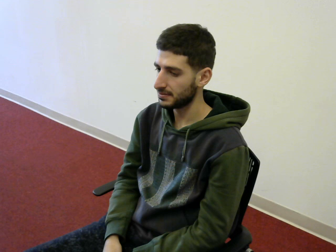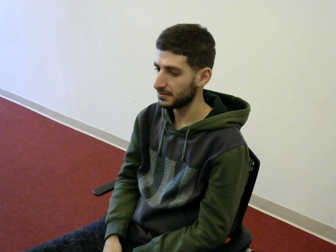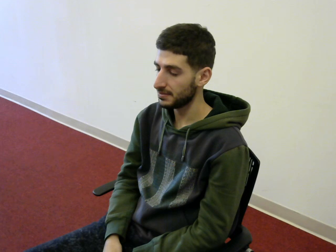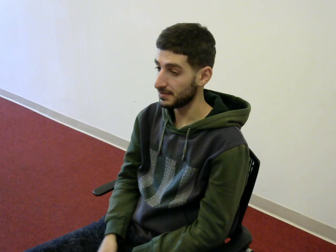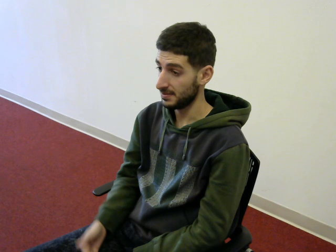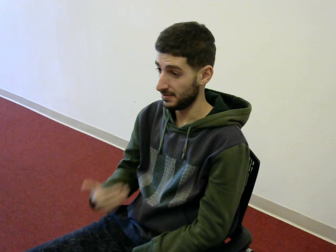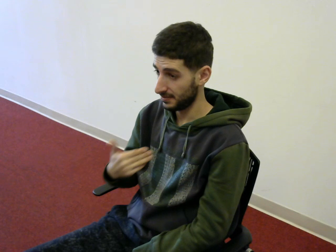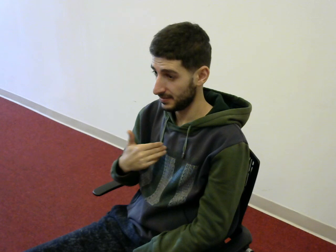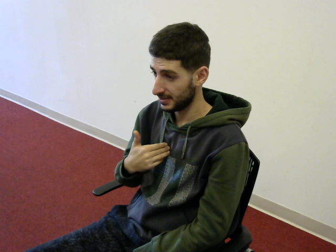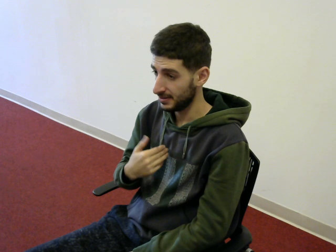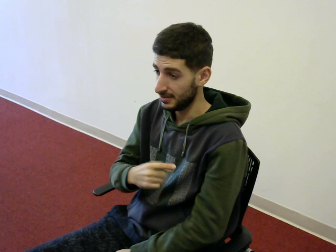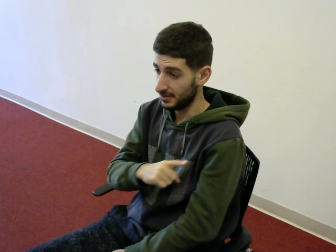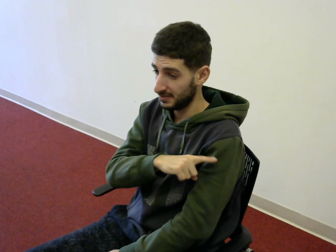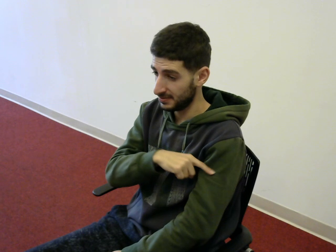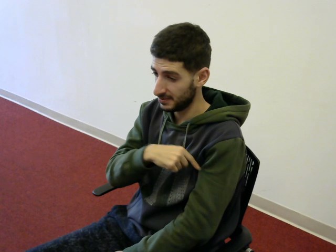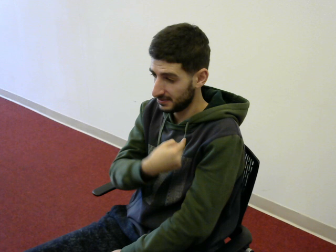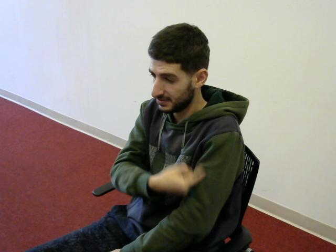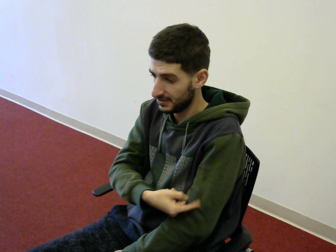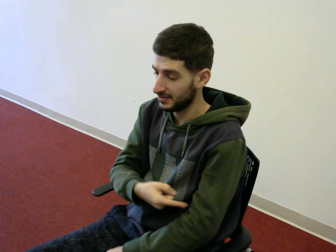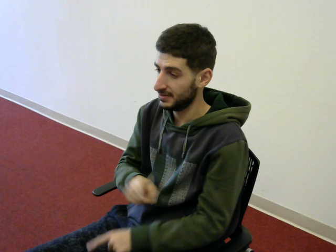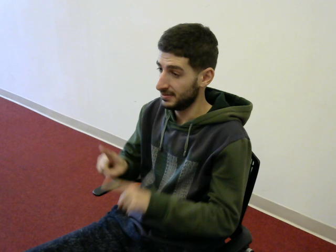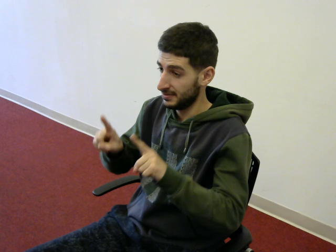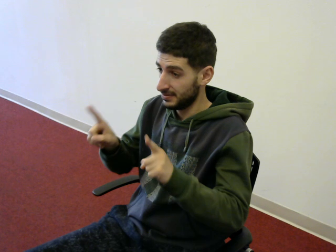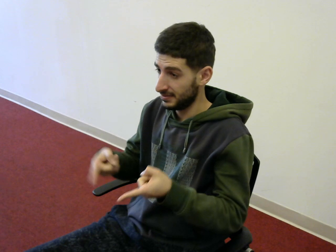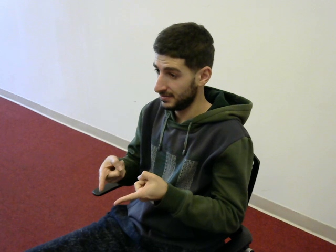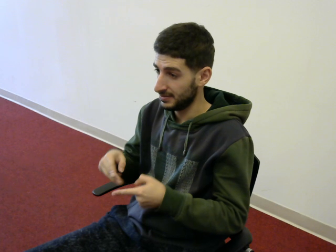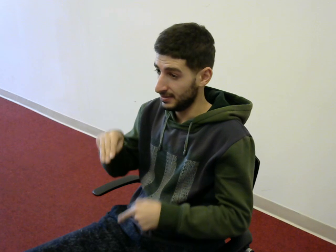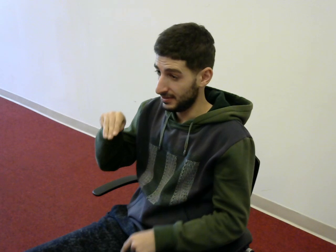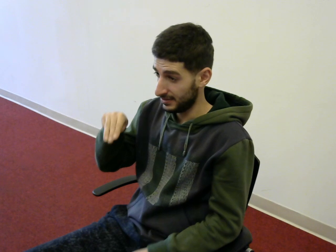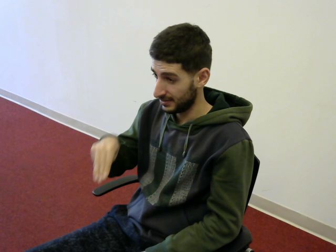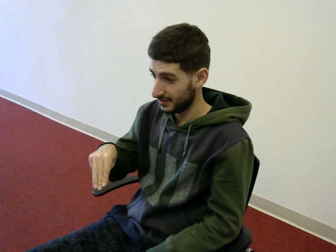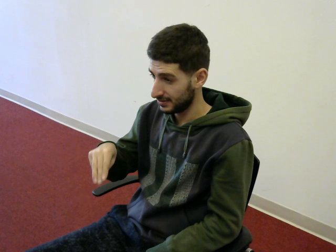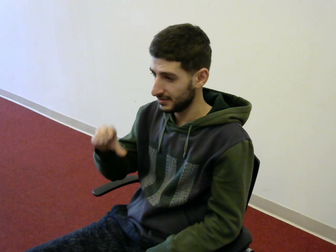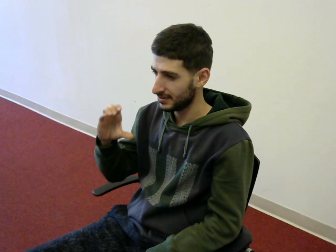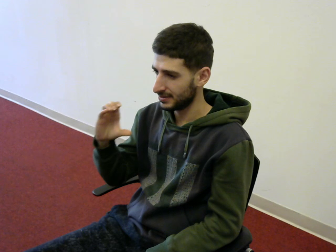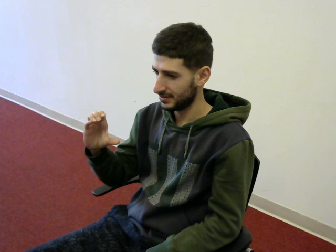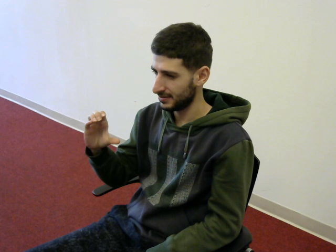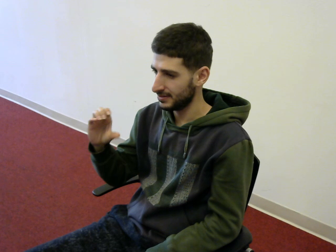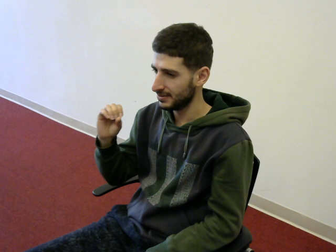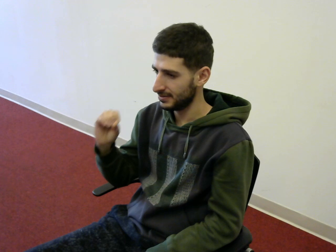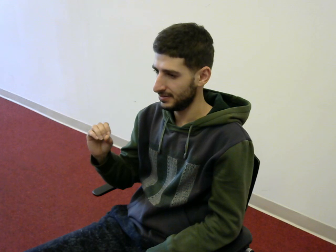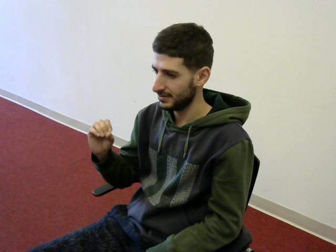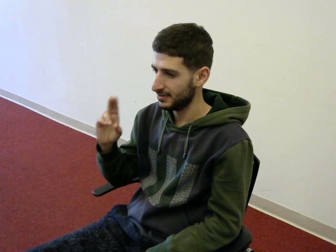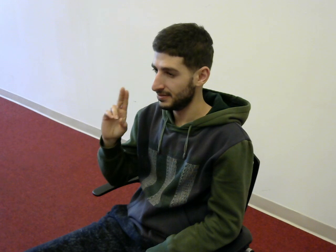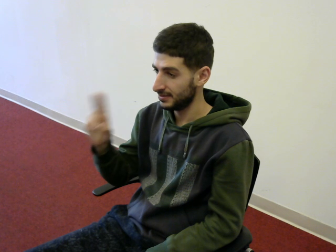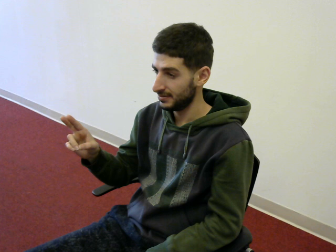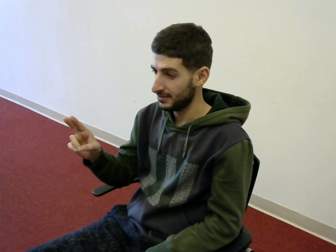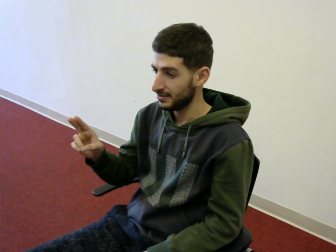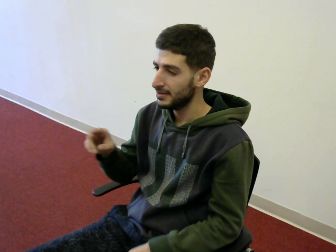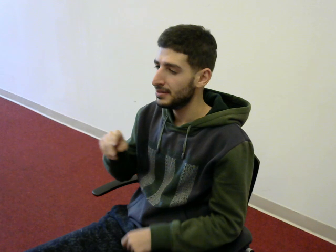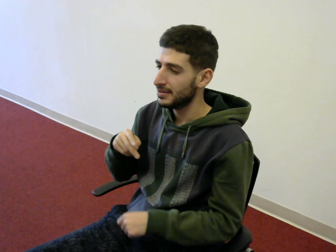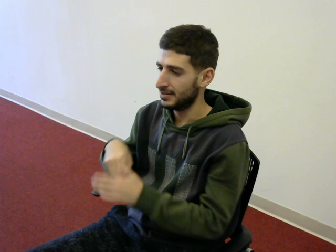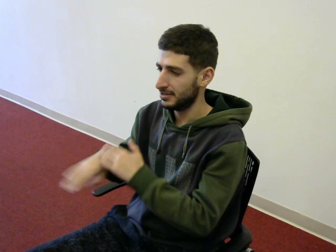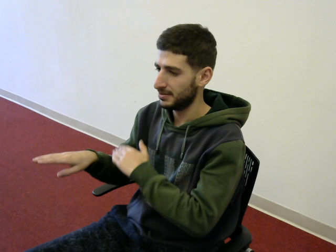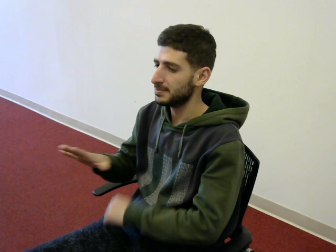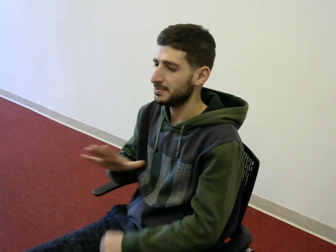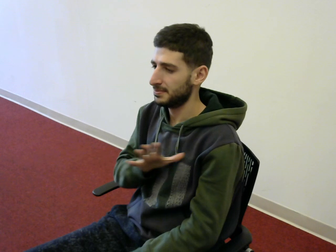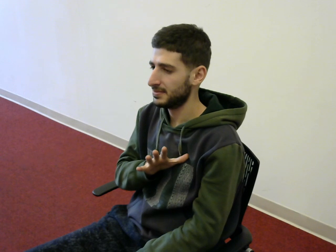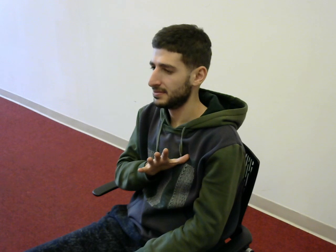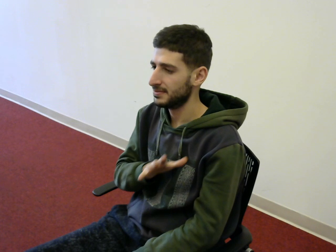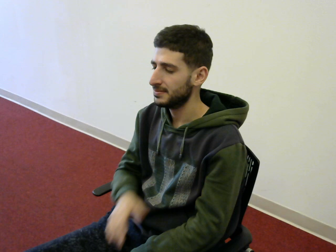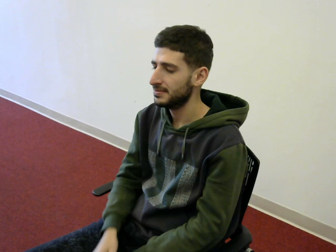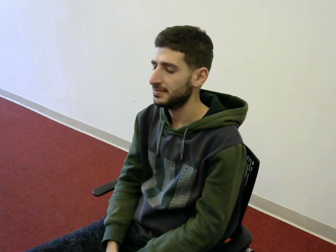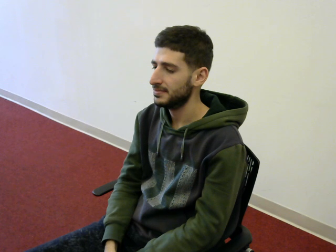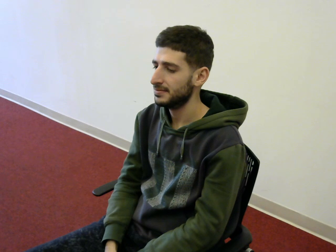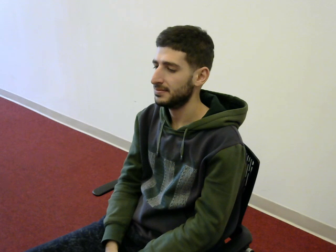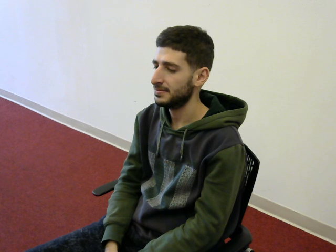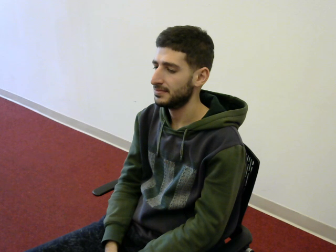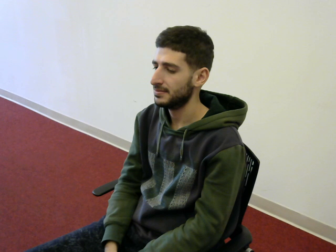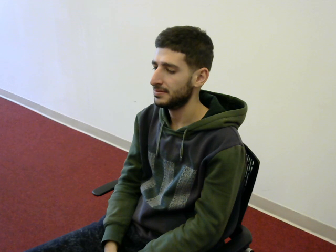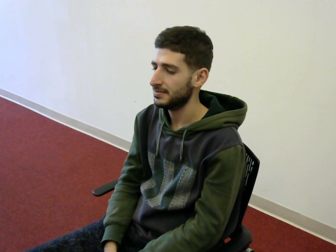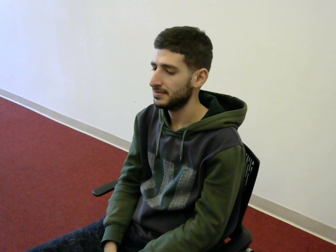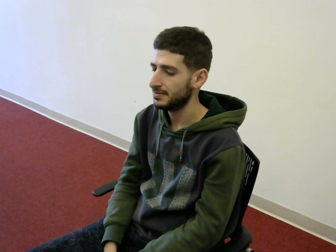Mən poliklinikaya (TSEK-ə) getmişəm